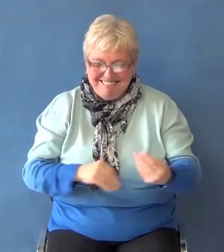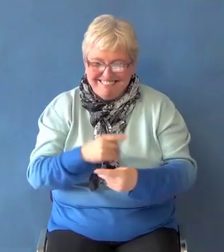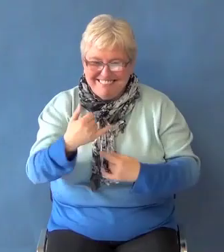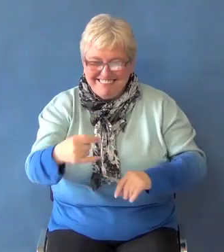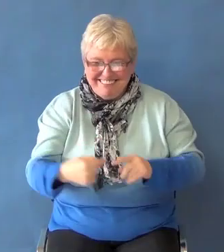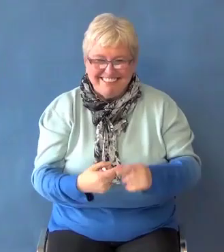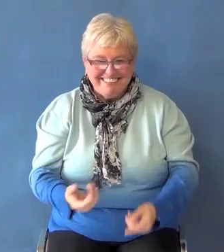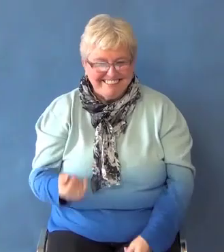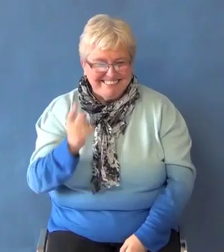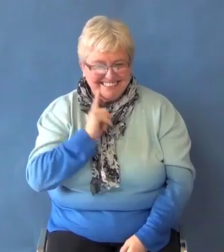Pozmieniane, i nam nie pasuje.